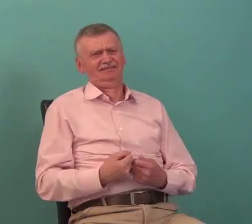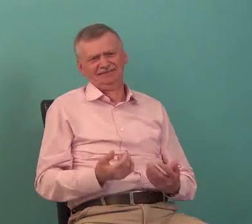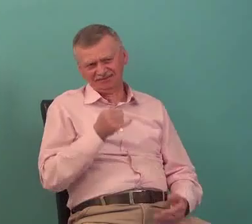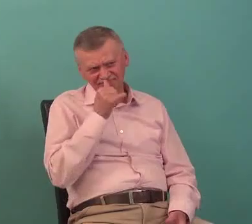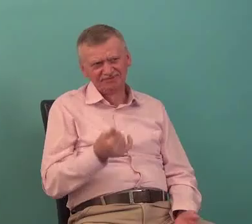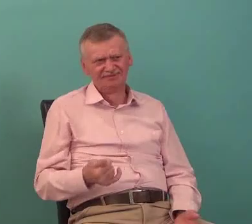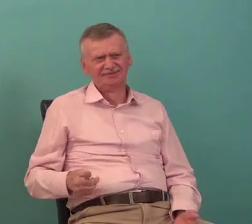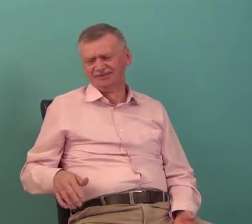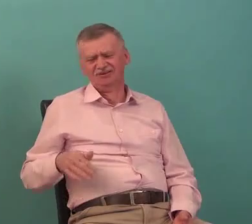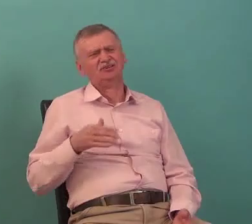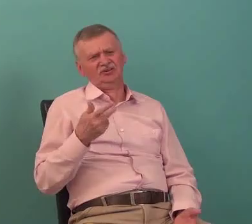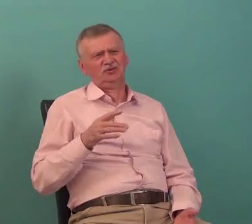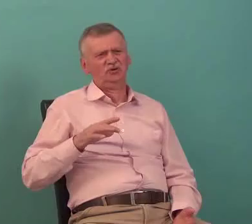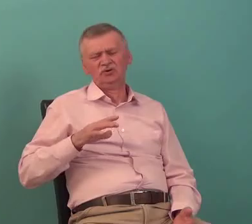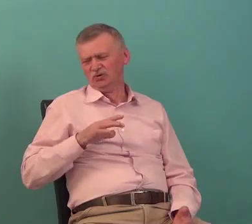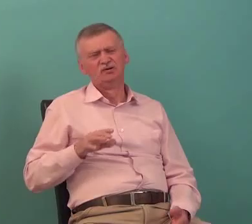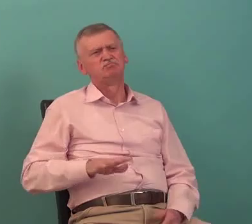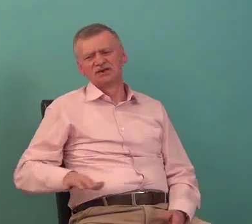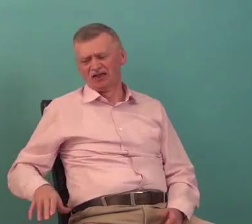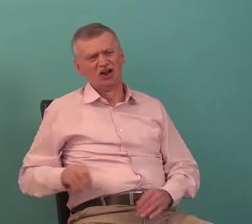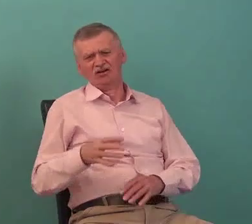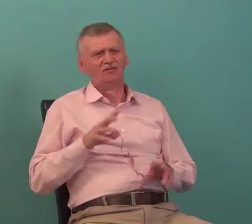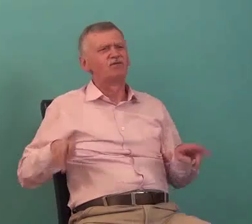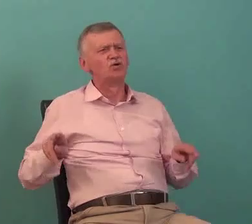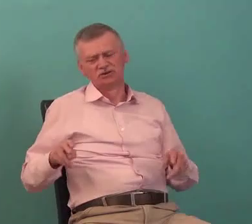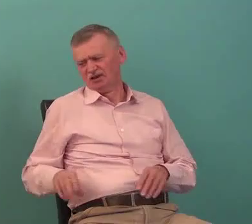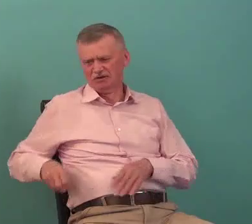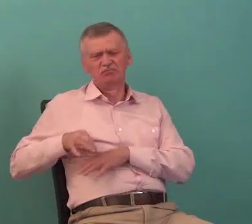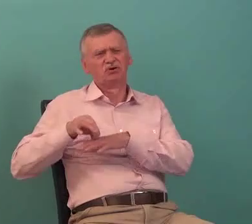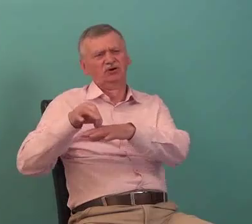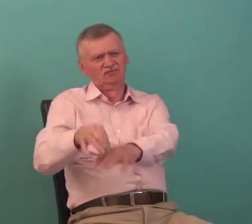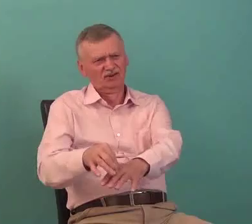Odprowadzam małego wnuka do przedszkola.